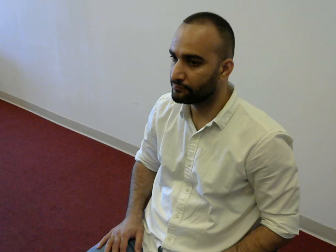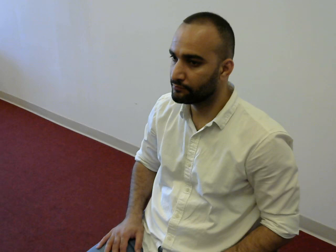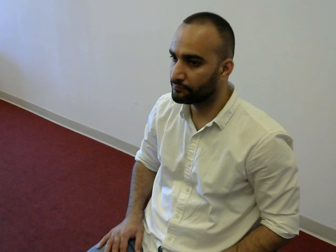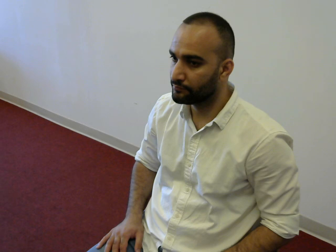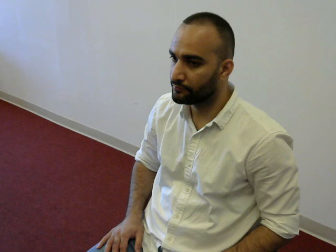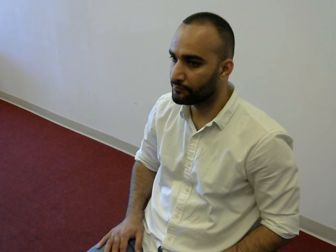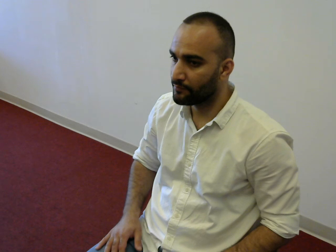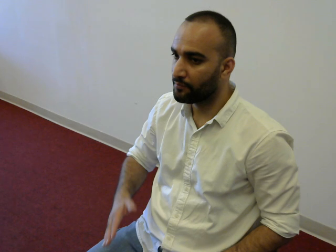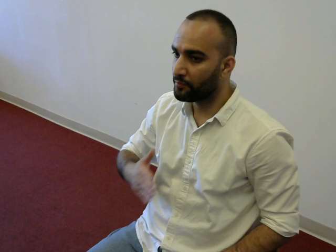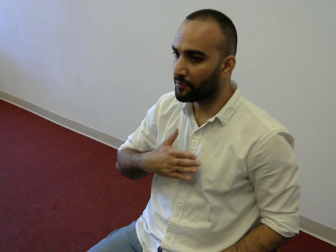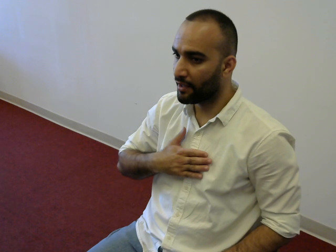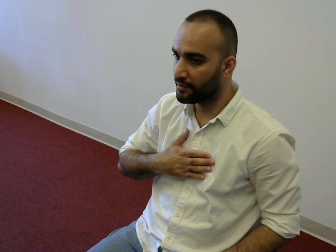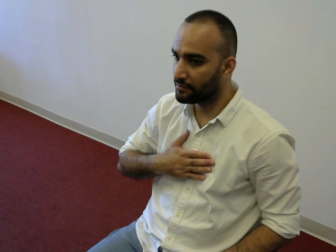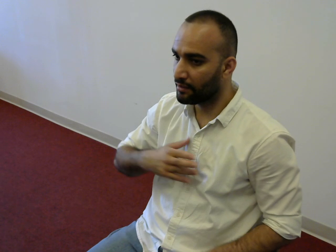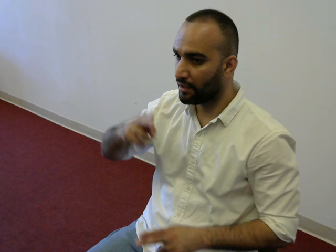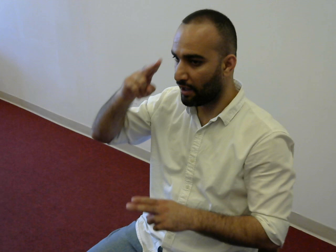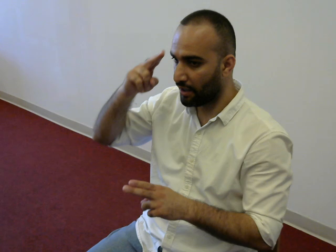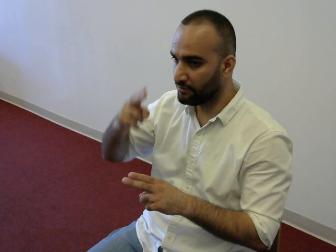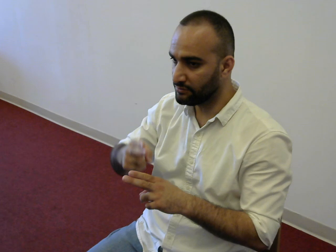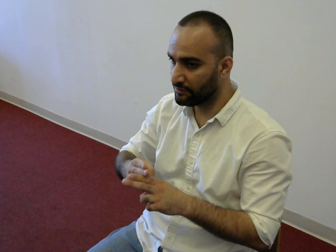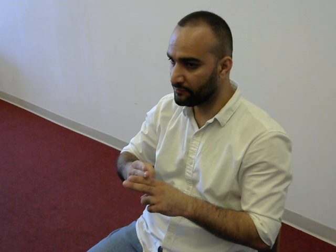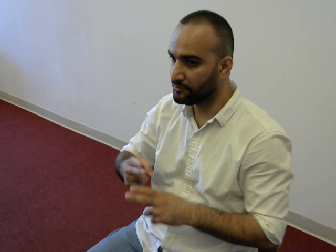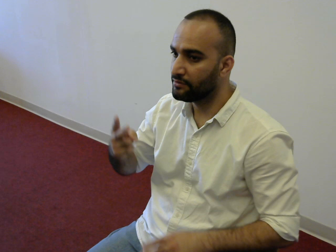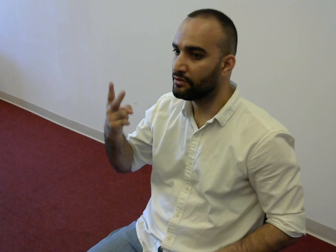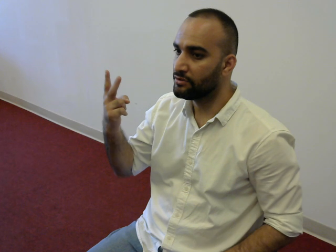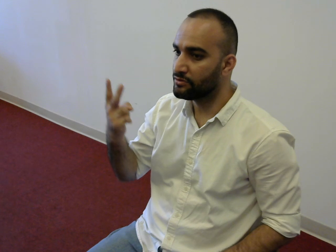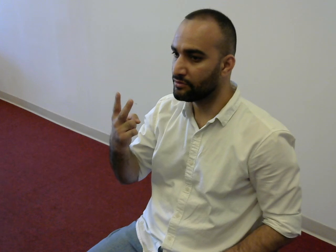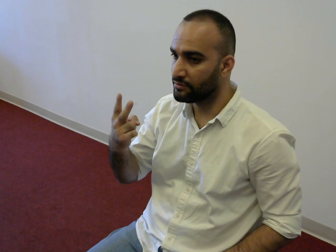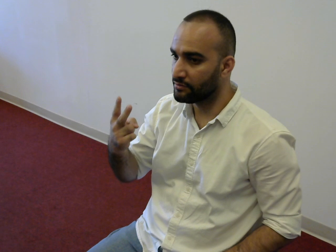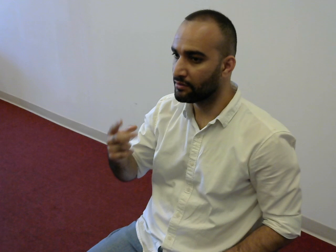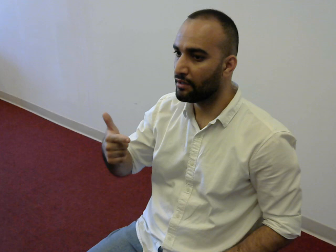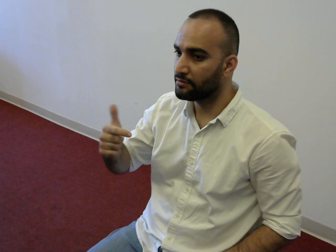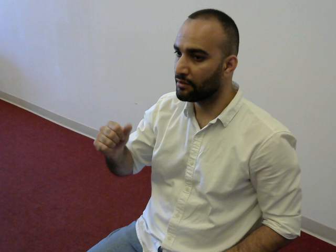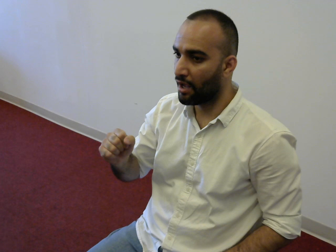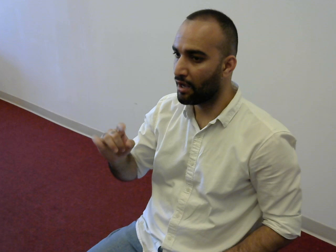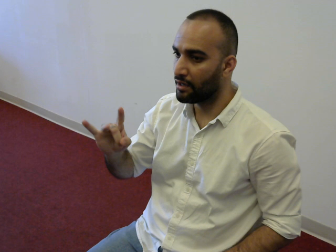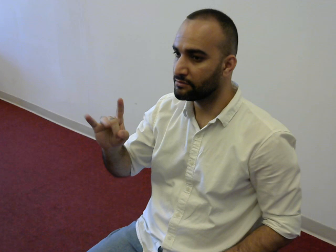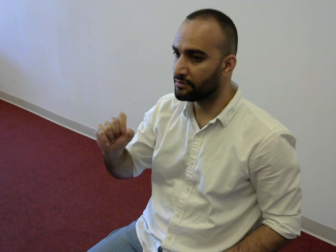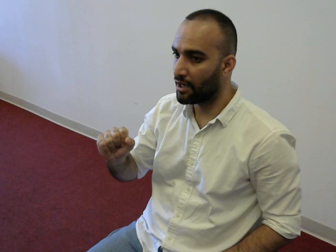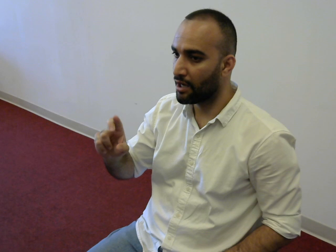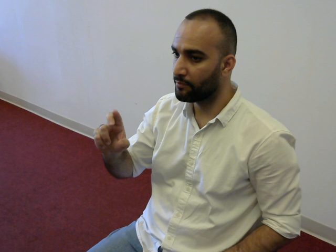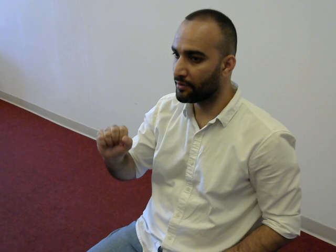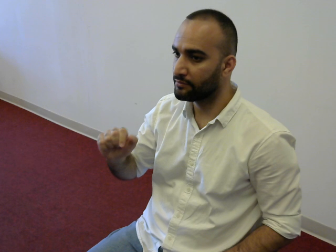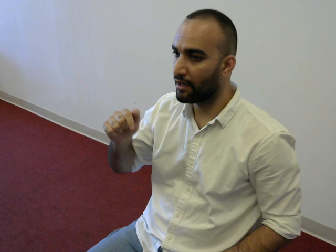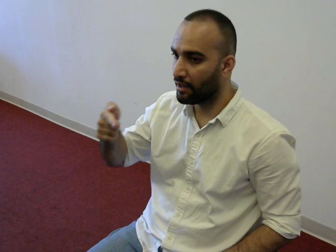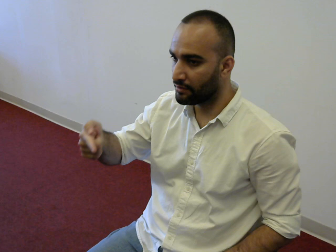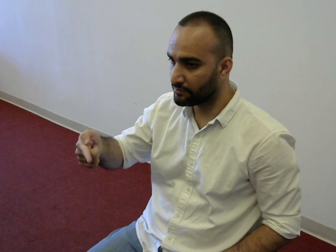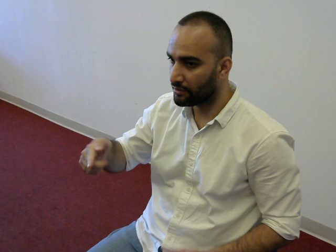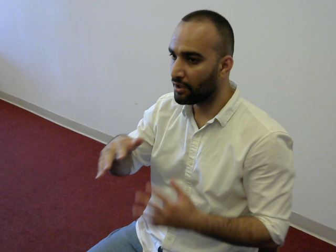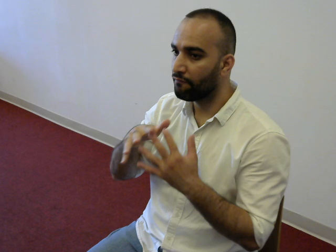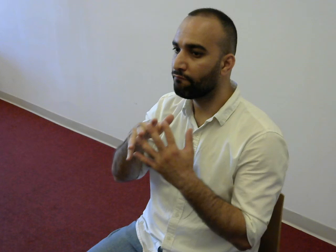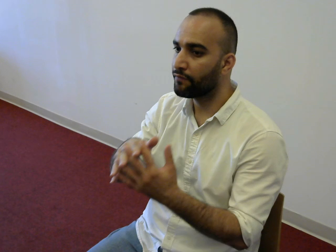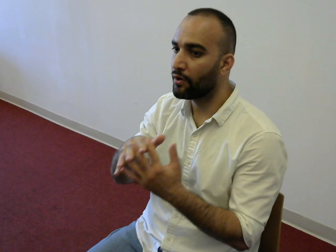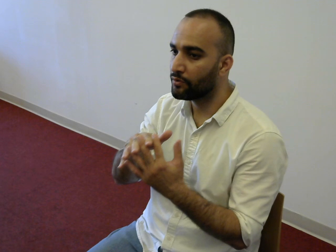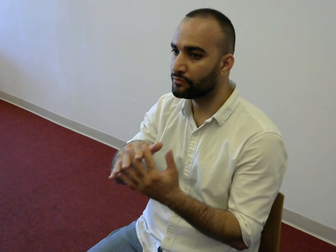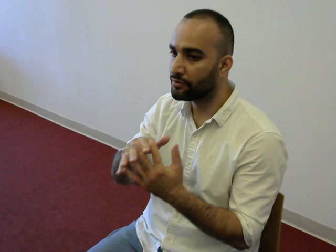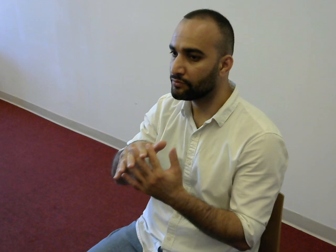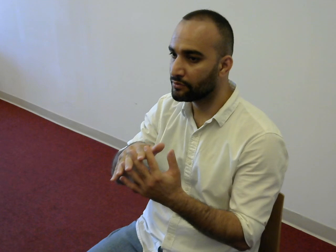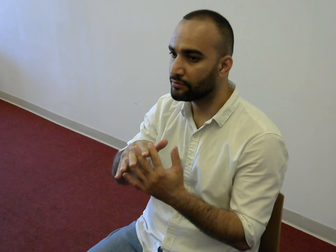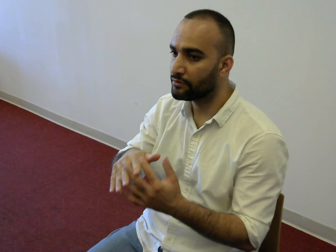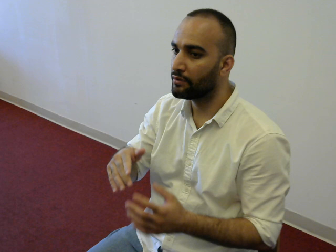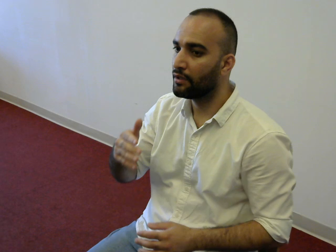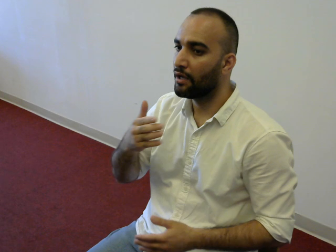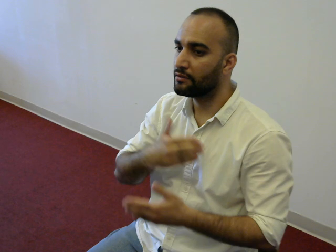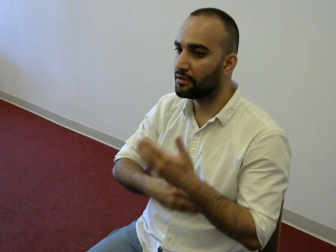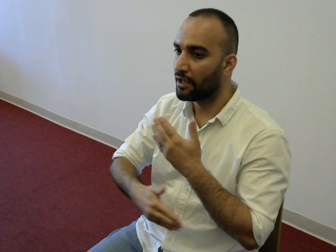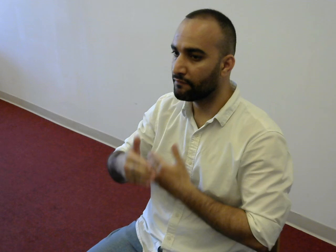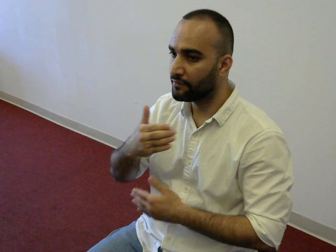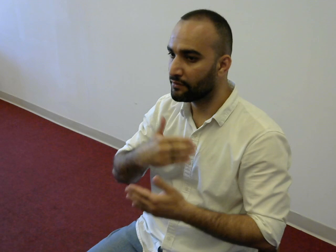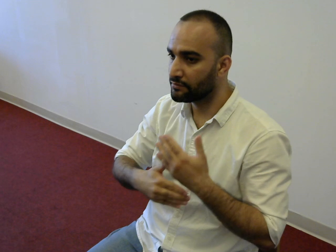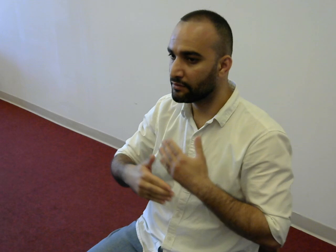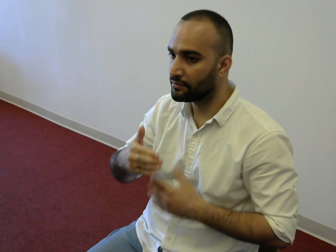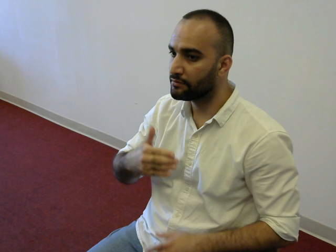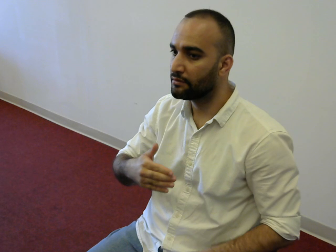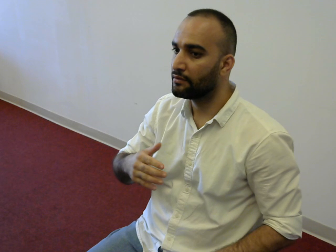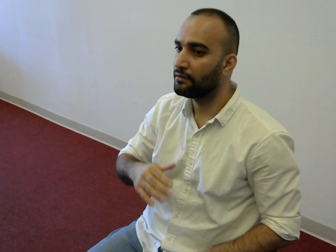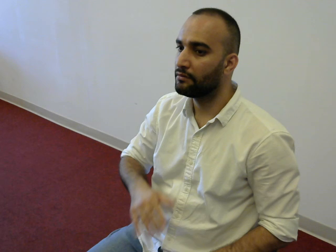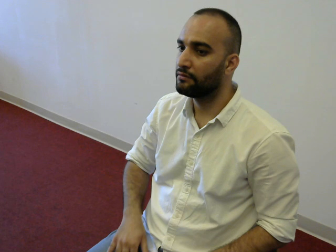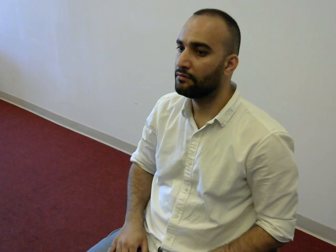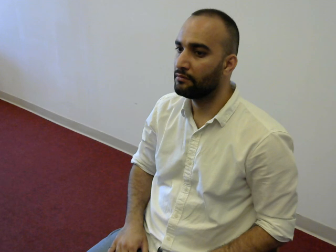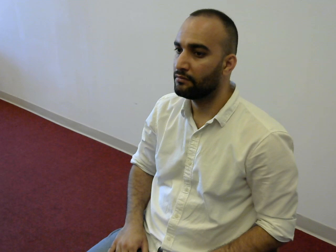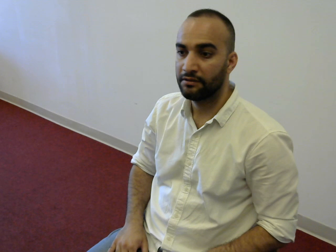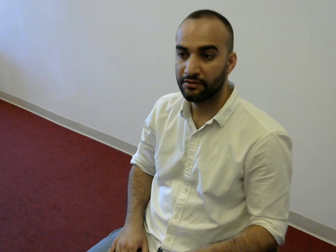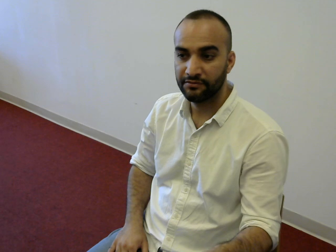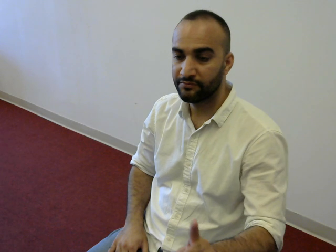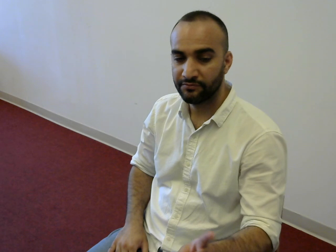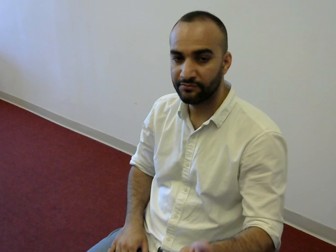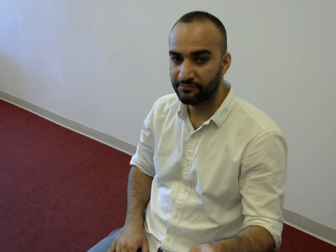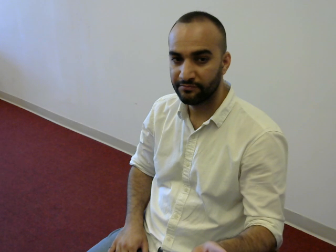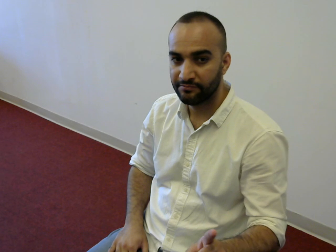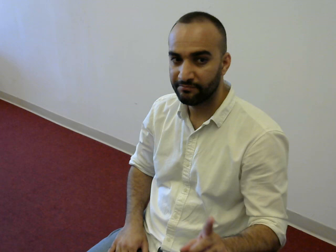Mənim qardaşım 2-ci Qarabağ müharibəsinin qazisidir